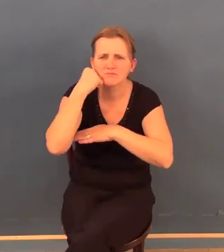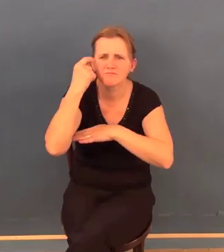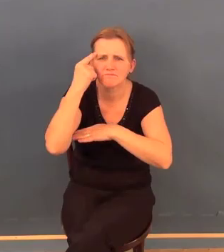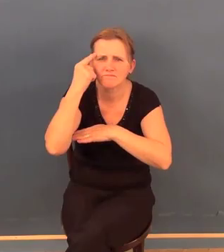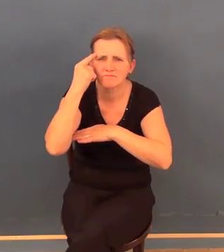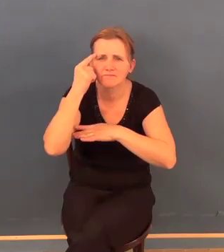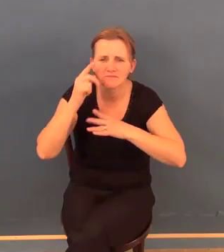Myśli...